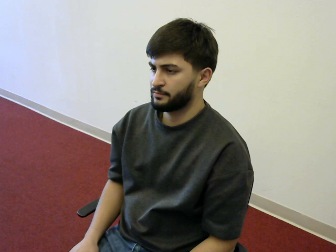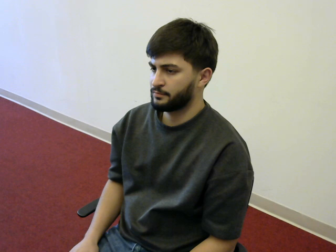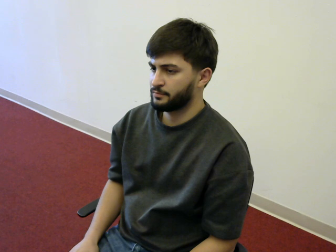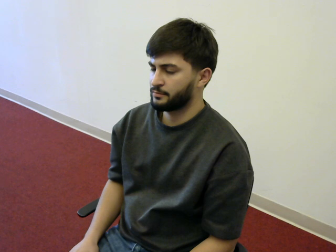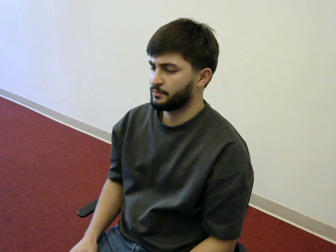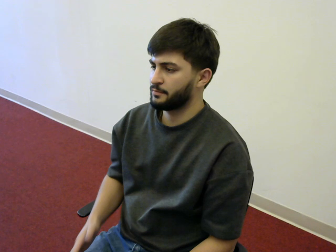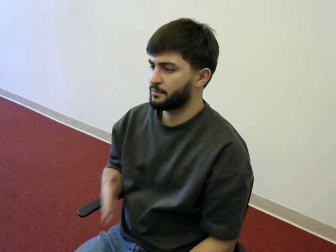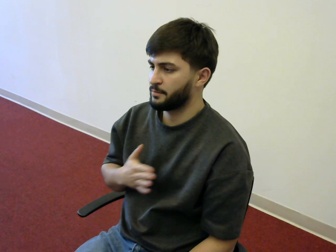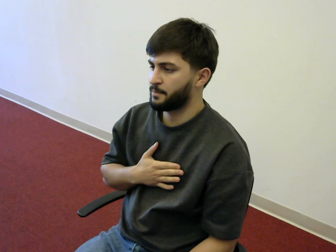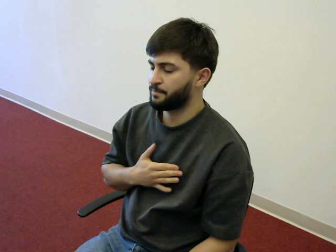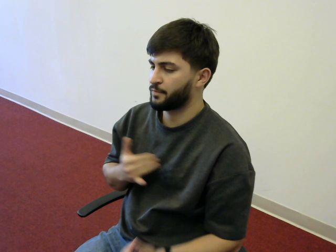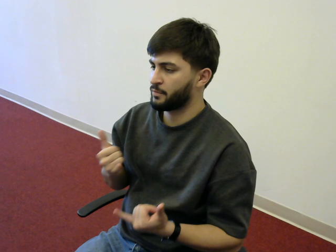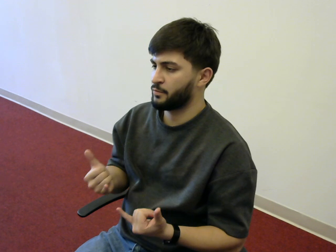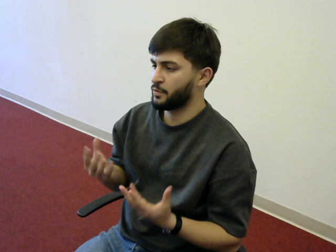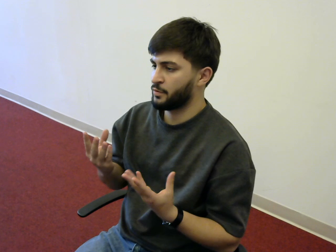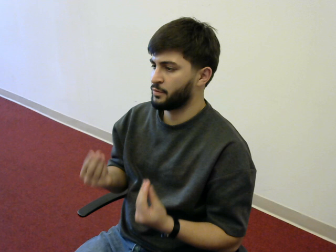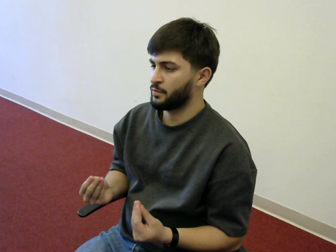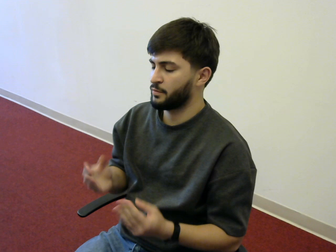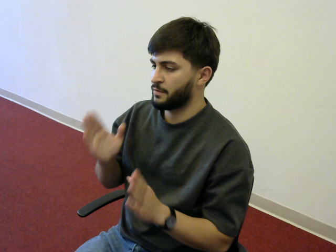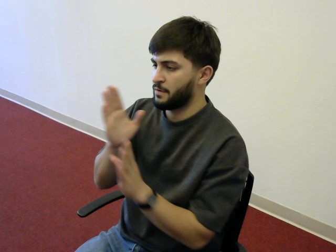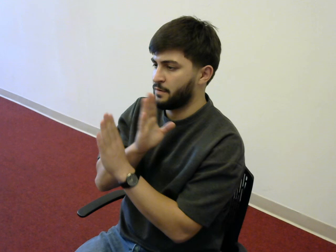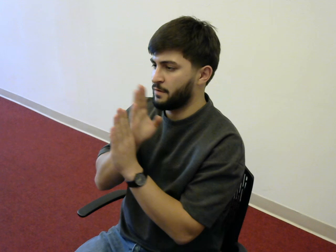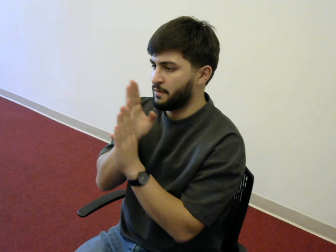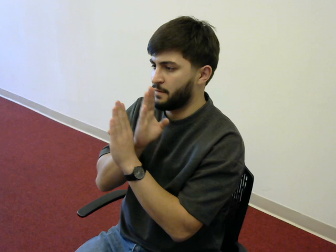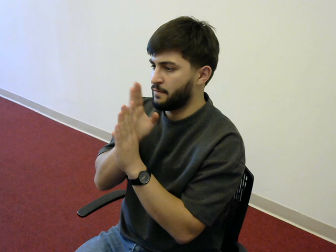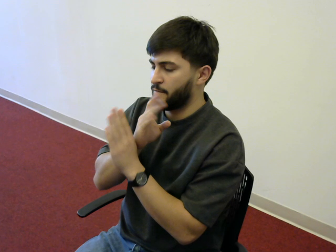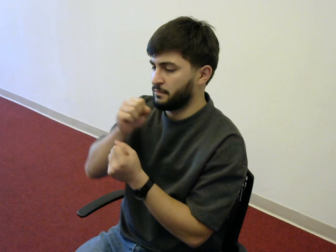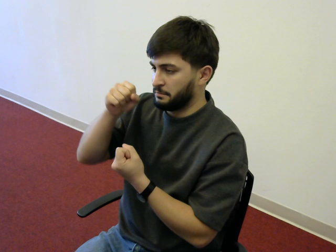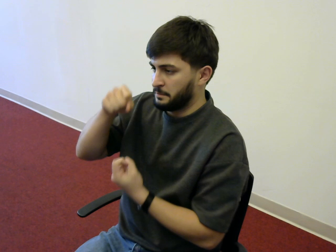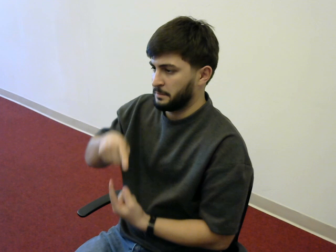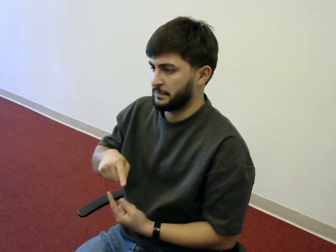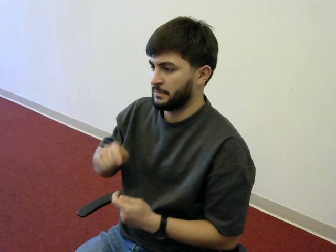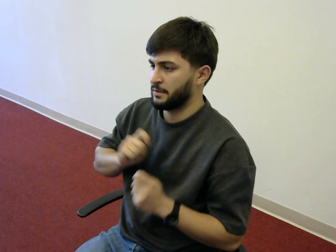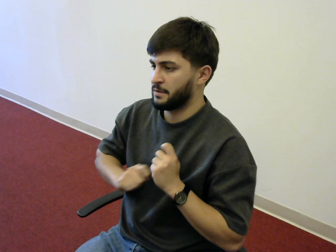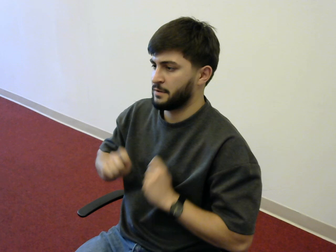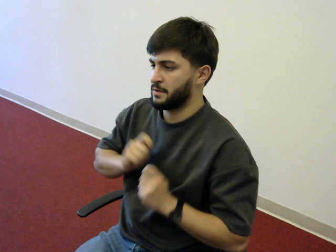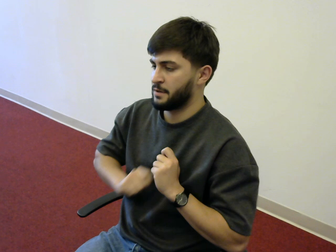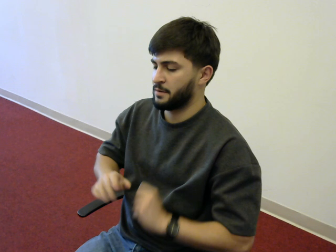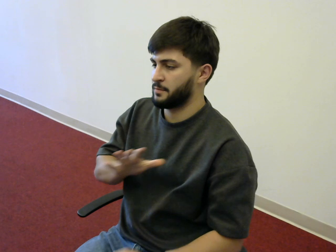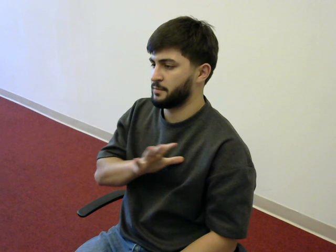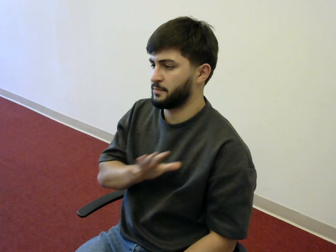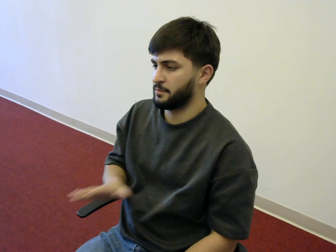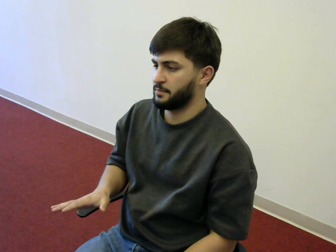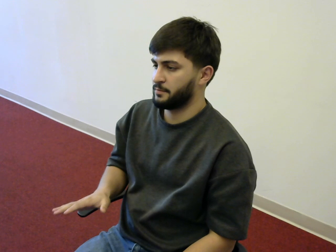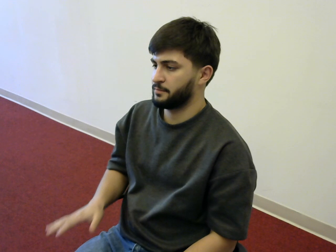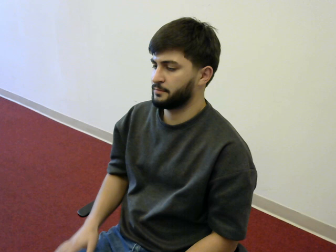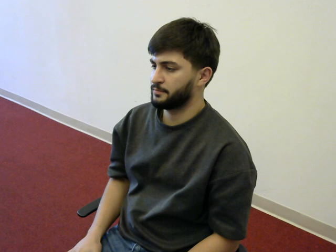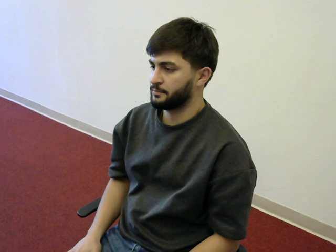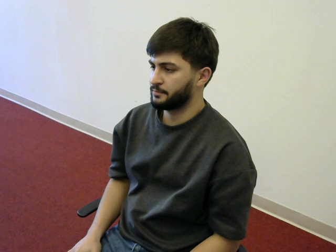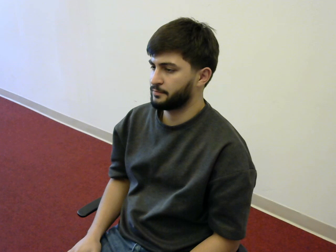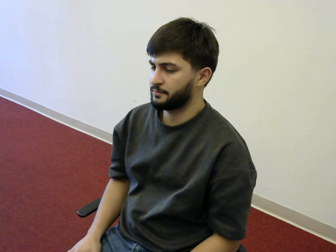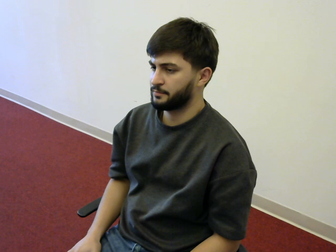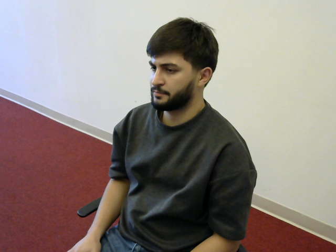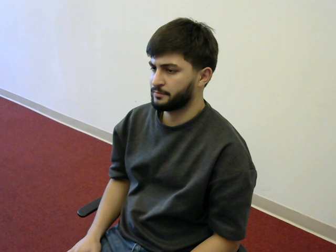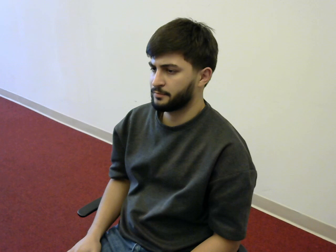Mən bu gün havaya uyğun geyinməmişəm